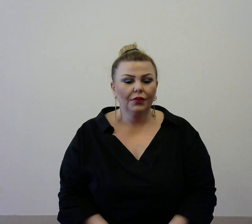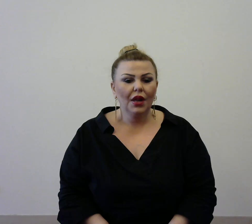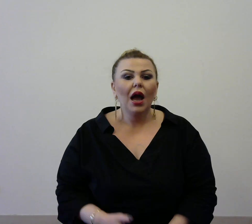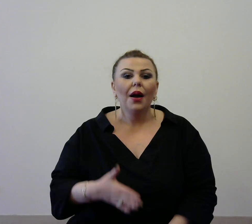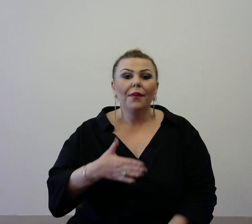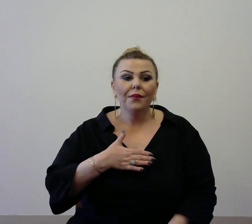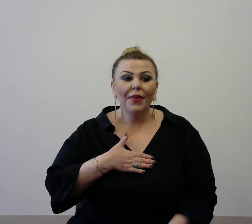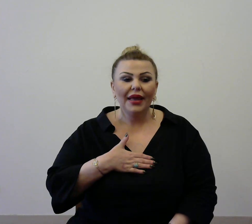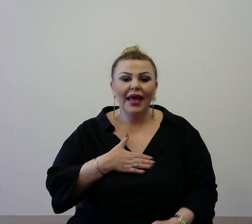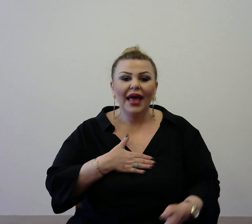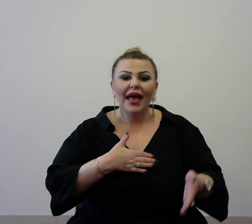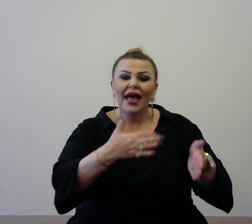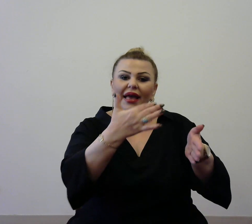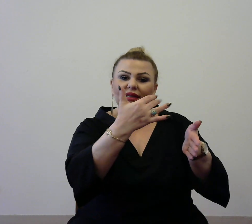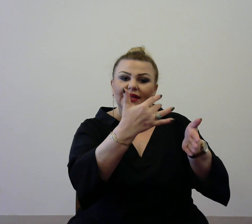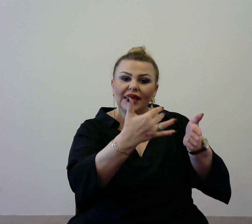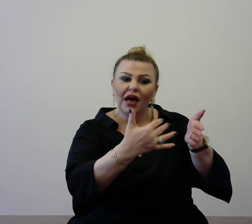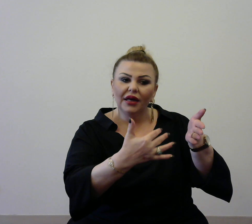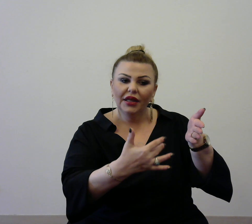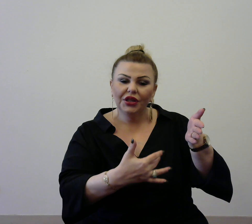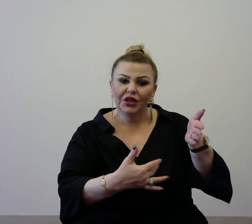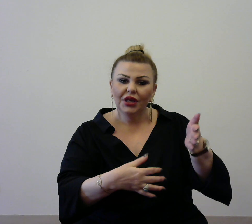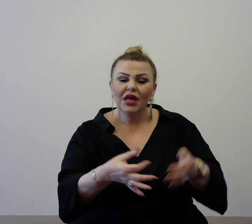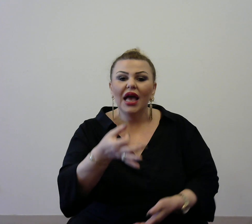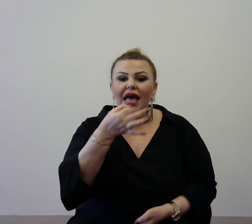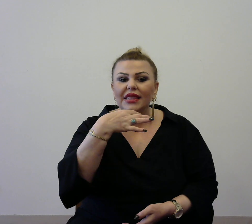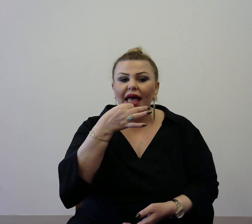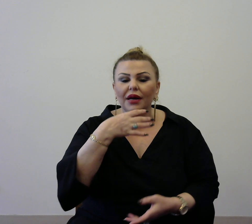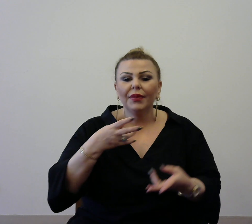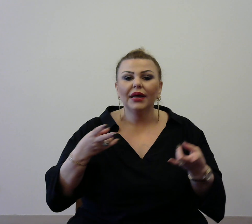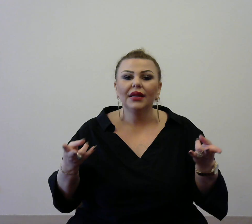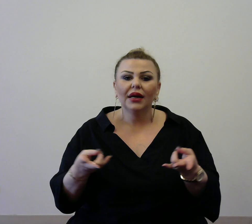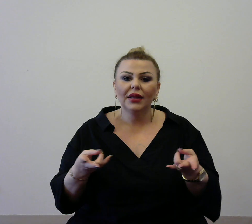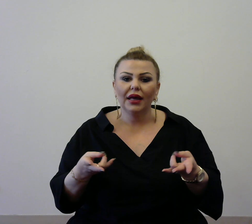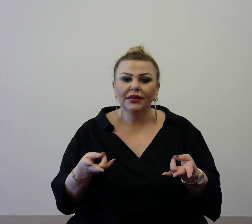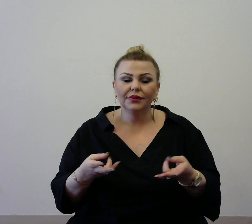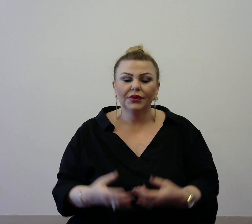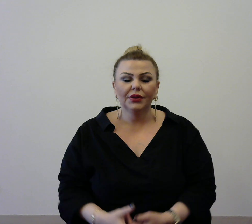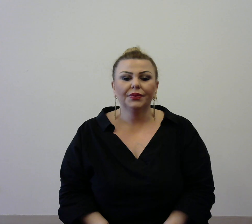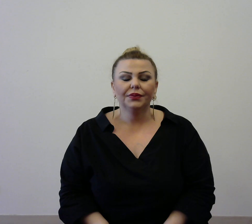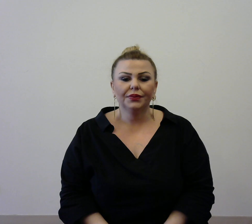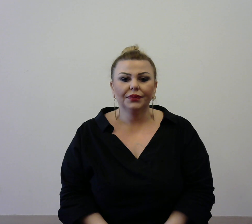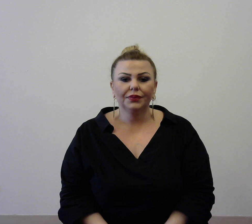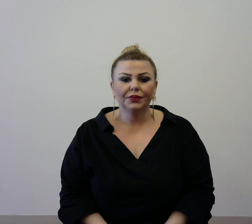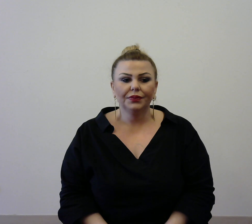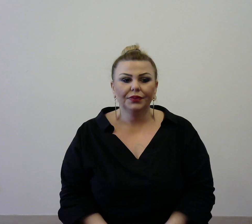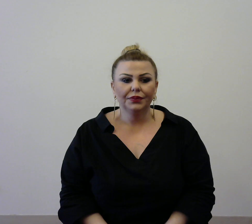Mənə siyahıdakı dərmanlar lazımdır